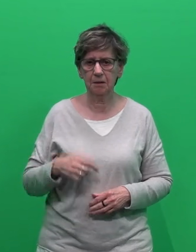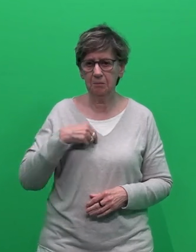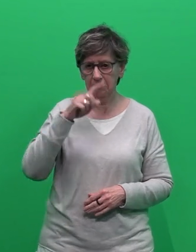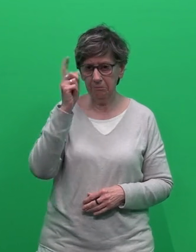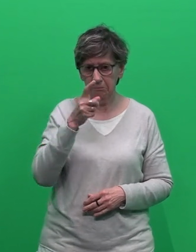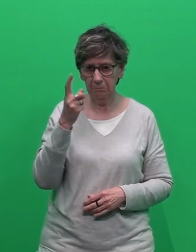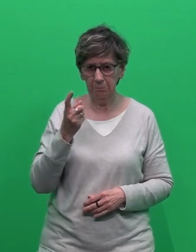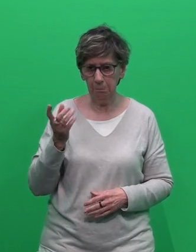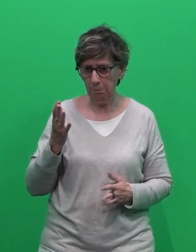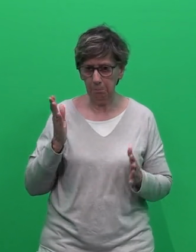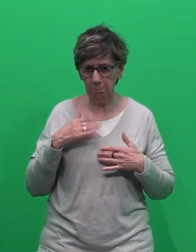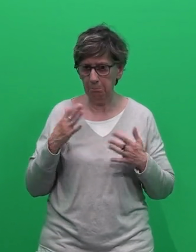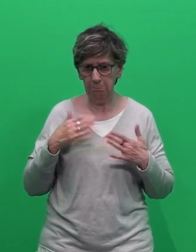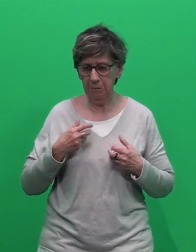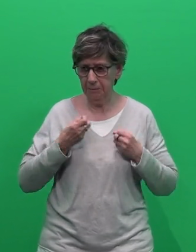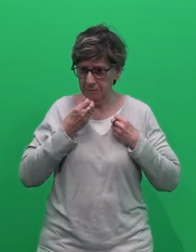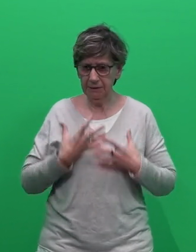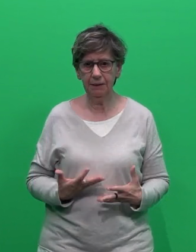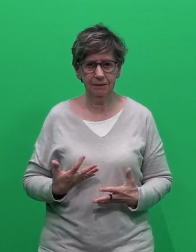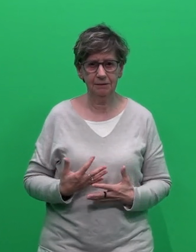No estic marejada, estic bé.